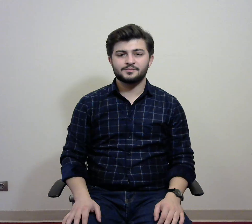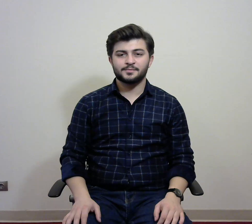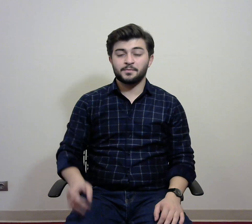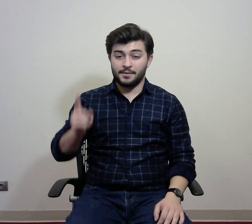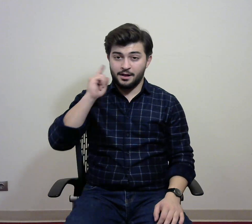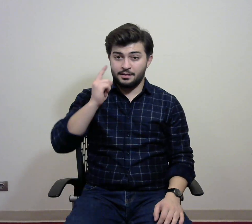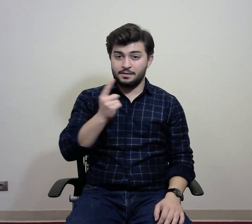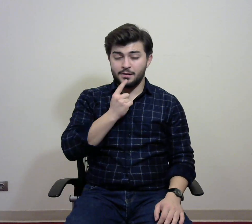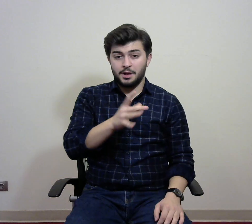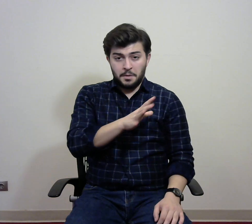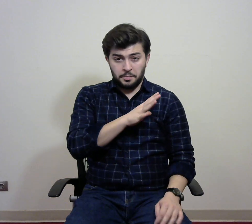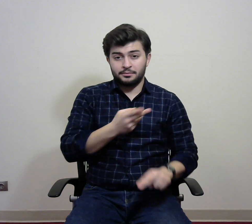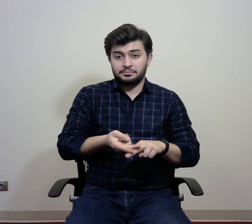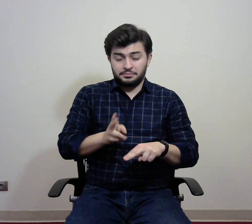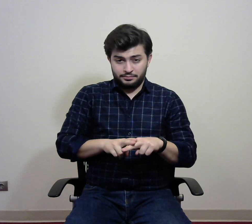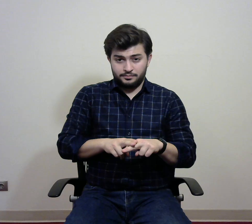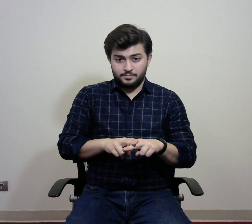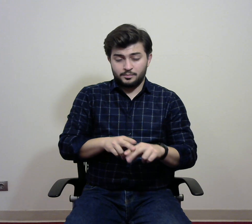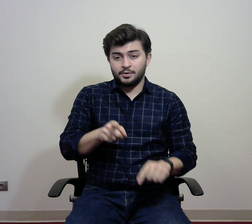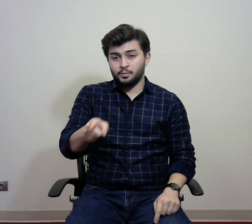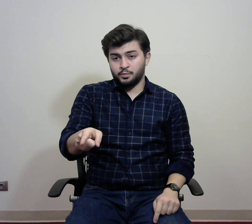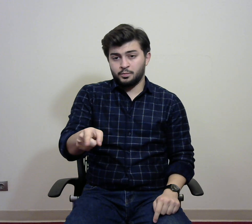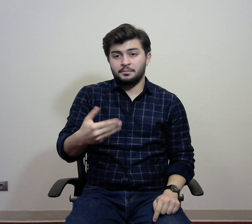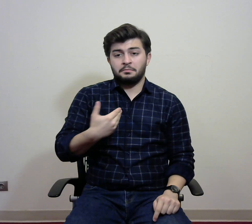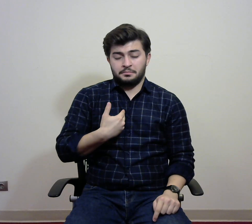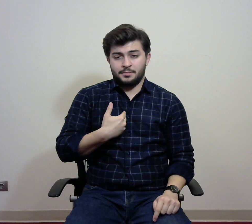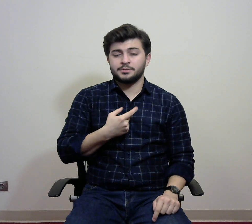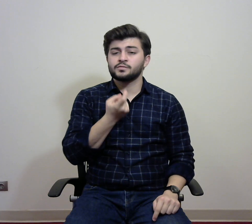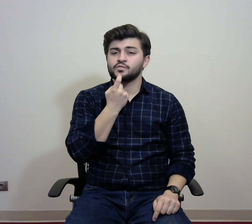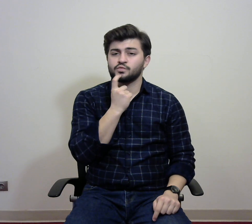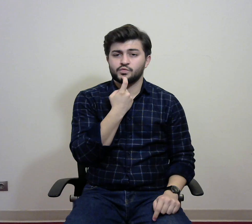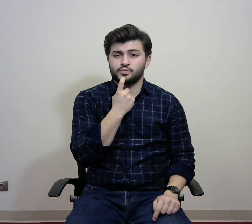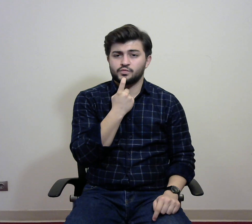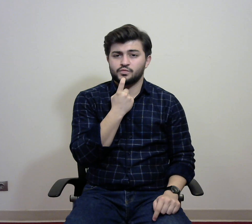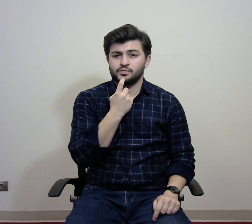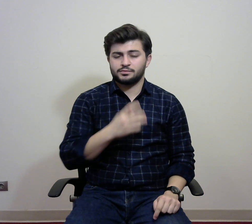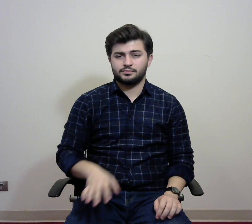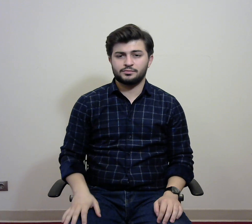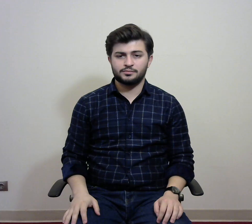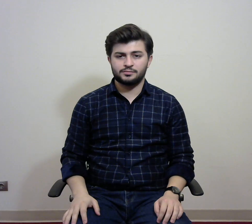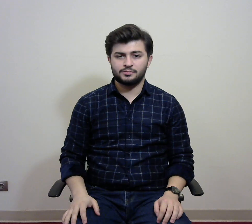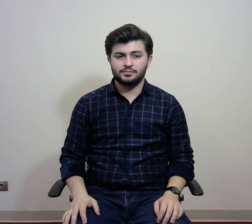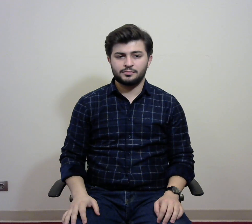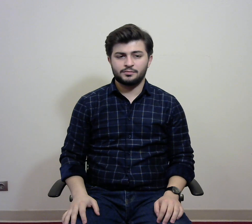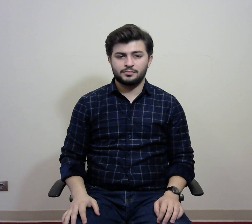Eşitmə məhdudiyyəti olduğuna görə bu mənə çətindir